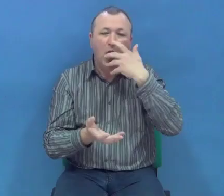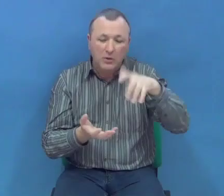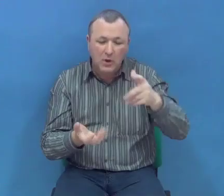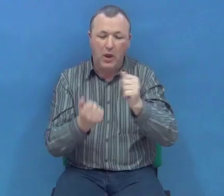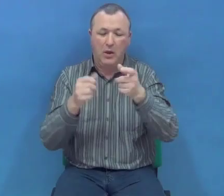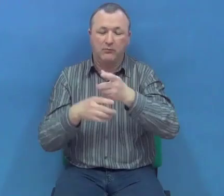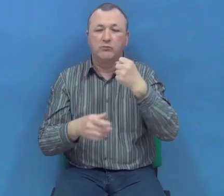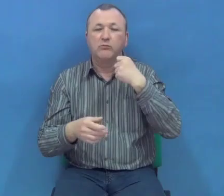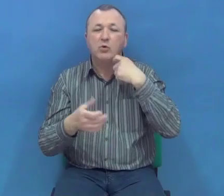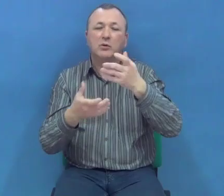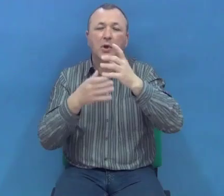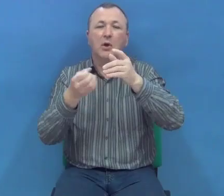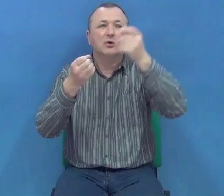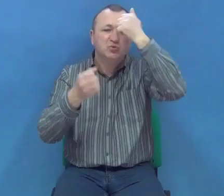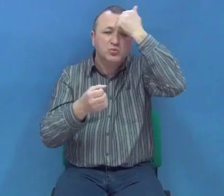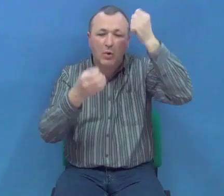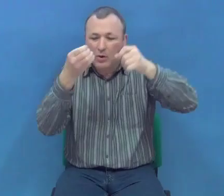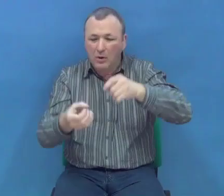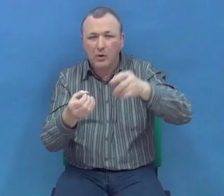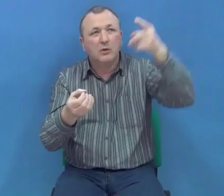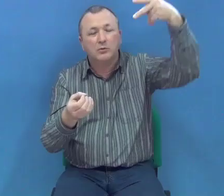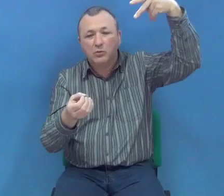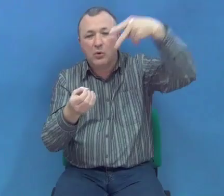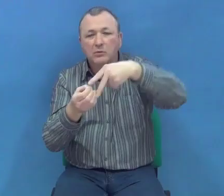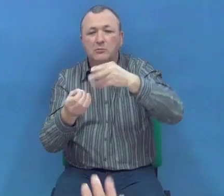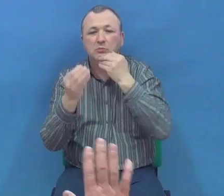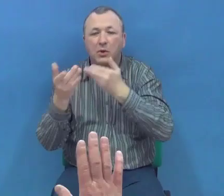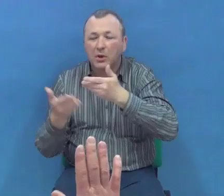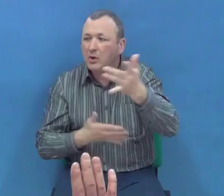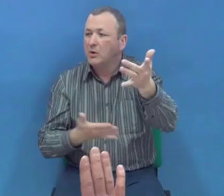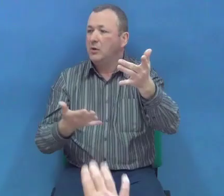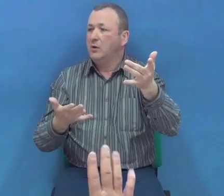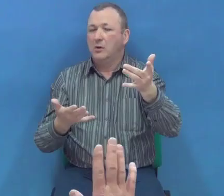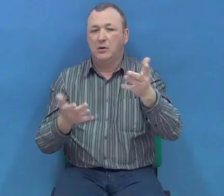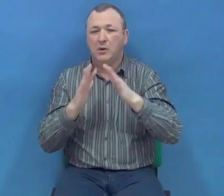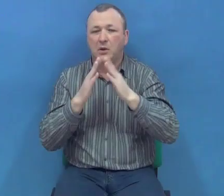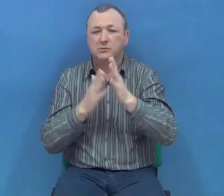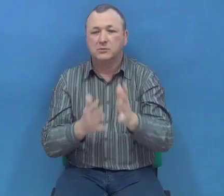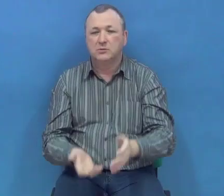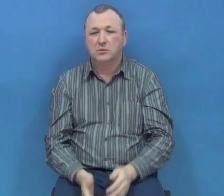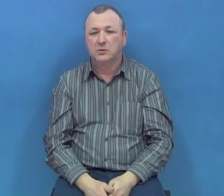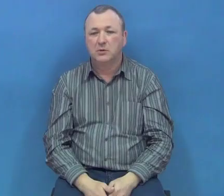Gorący hamburger, albo butelka wódki, jak ktoś zostawi to w lesie, to słońce nagrzeje butelkę i może spalić las.